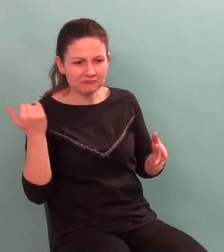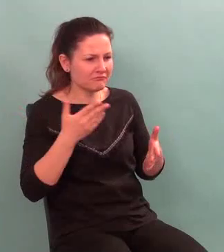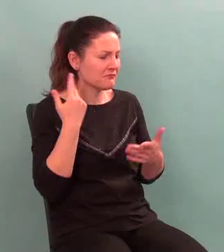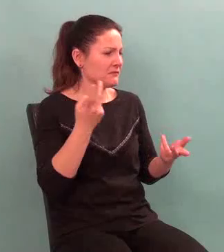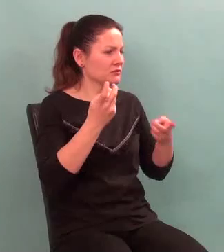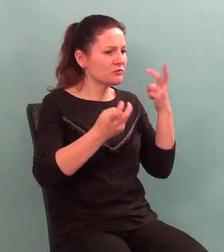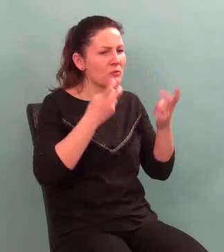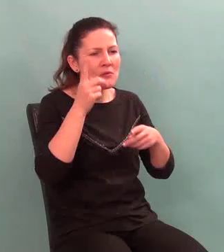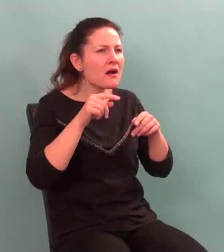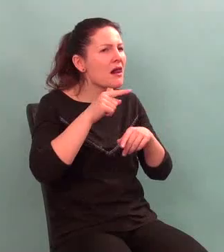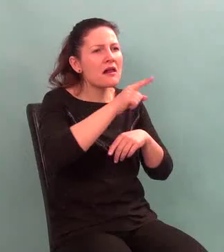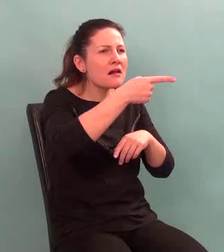Szuka, idzie dalej.